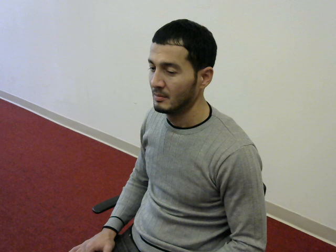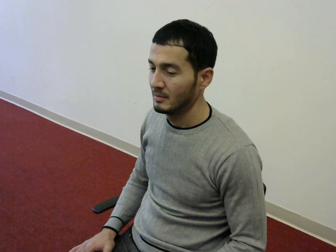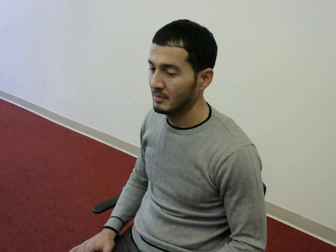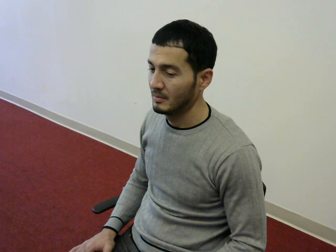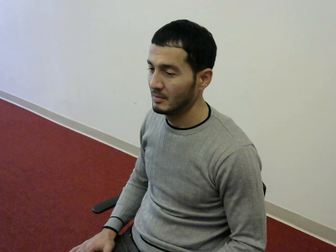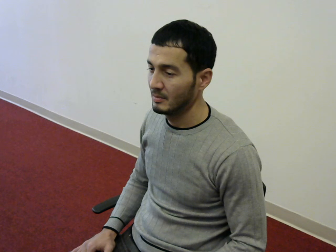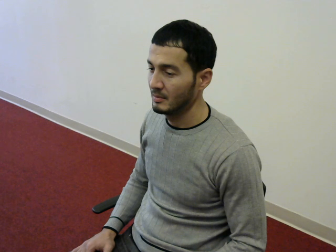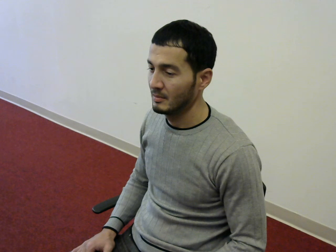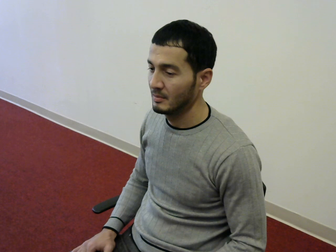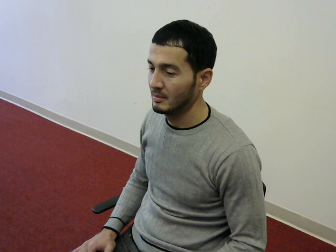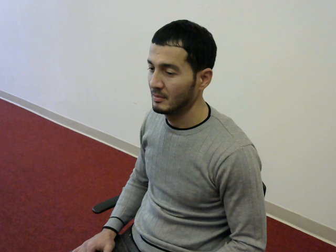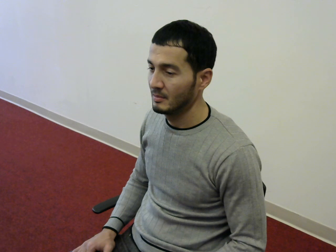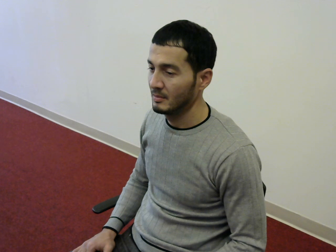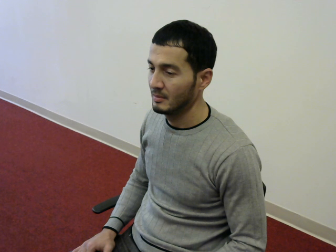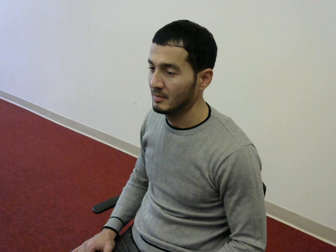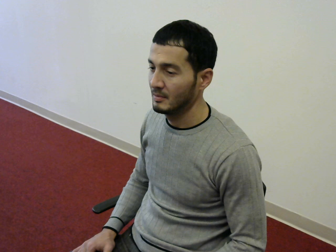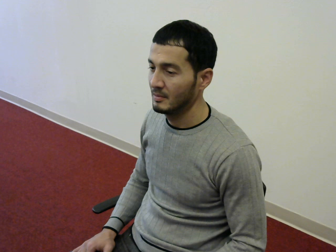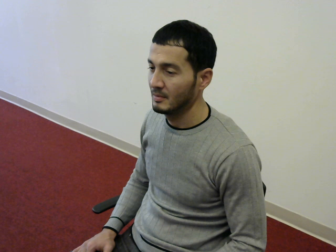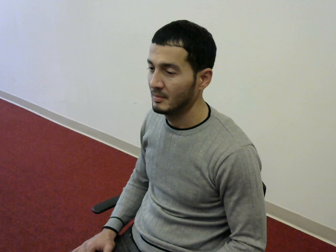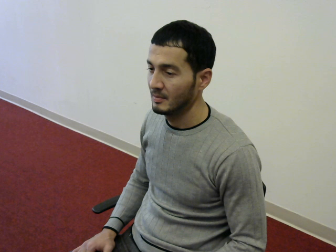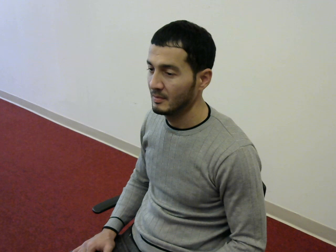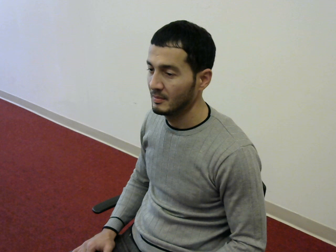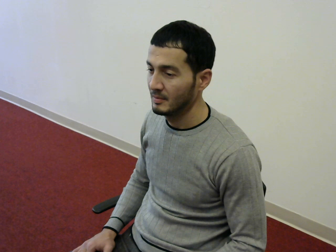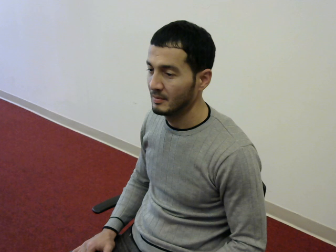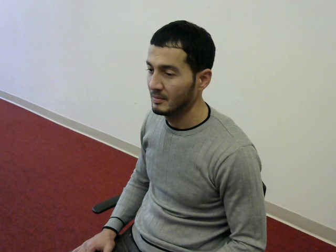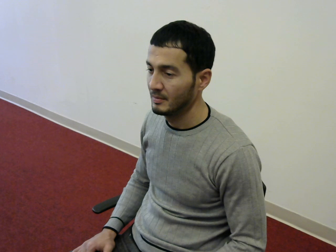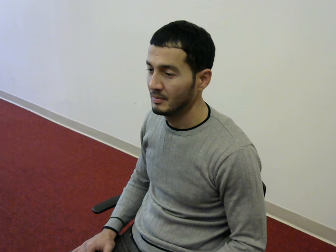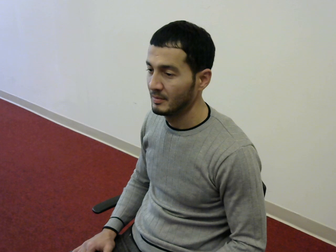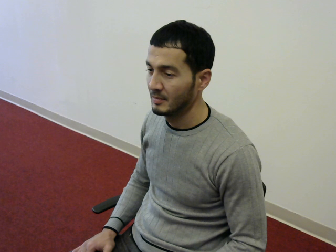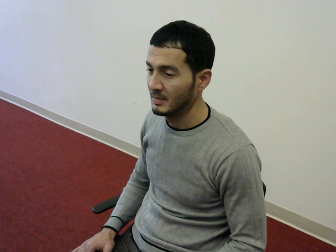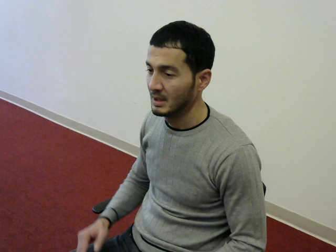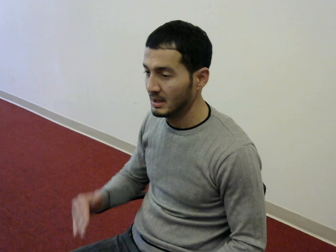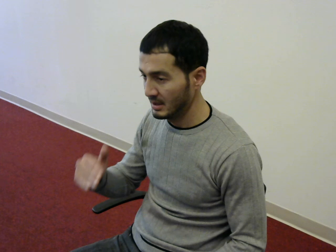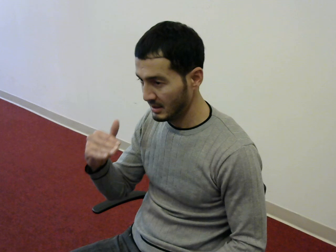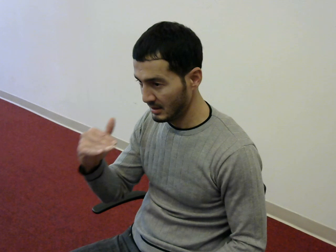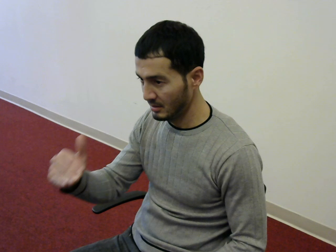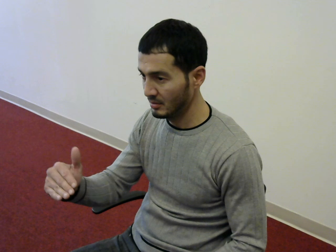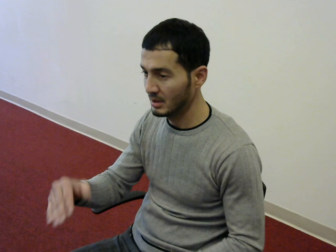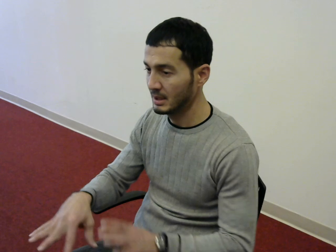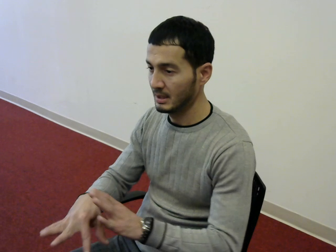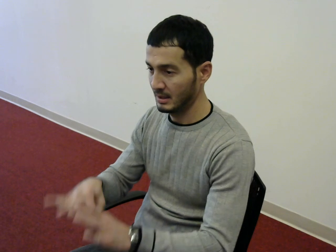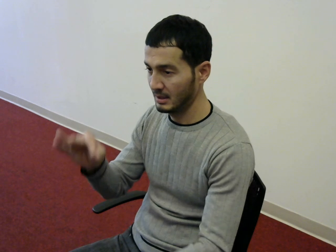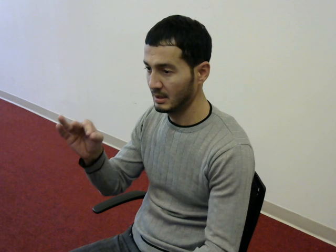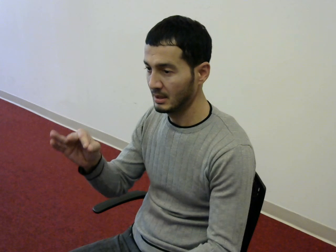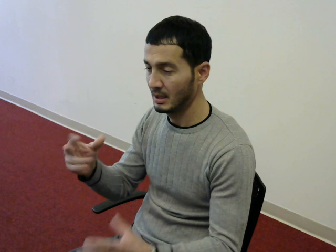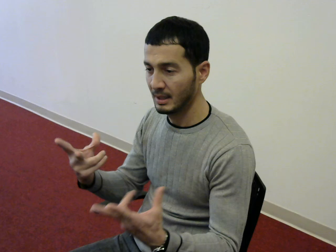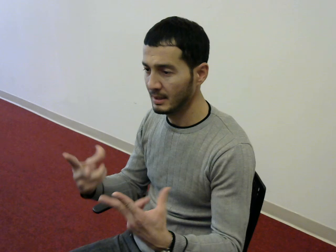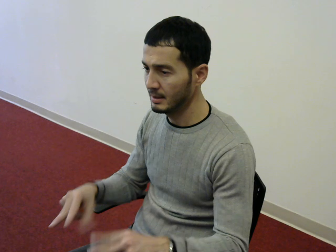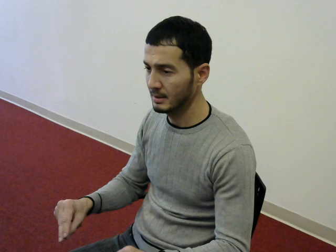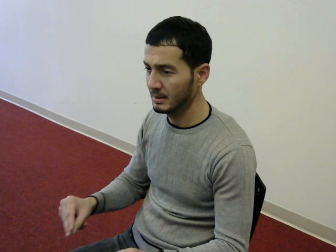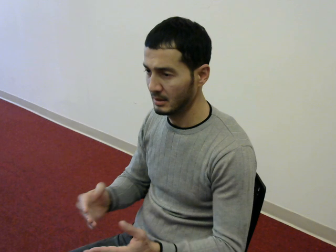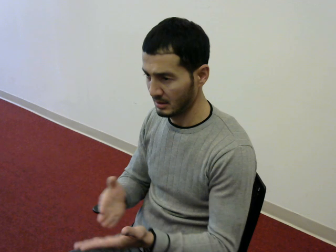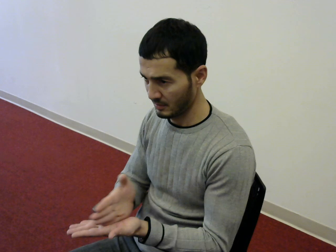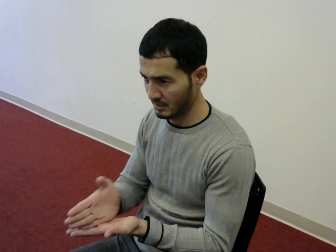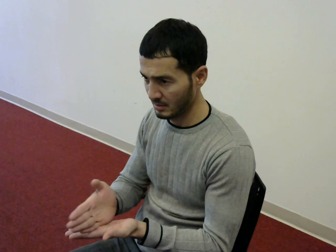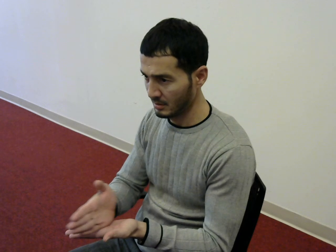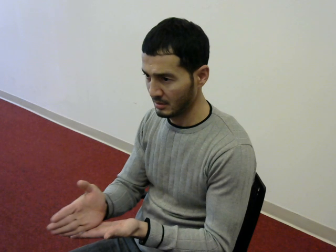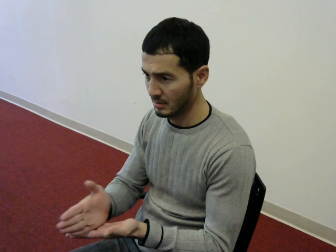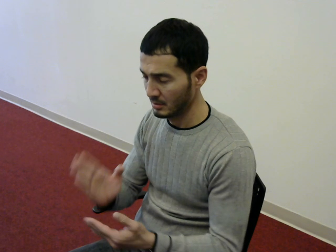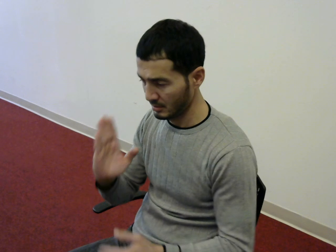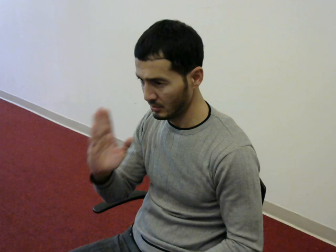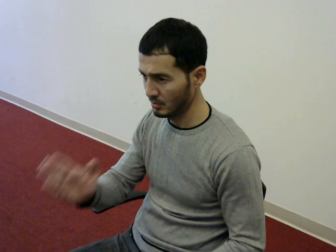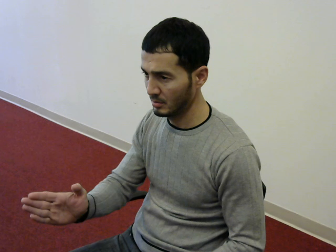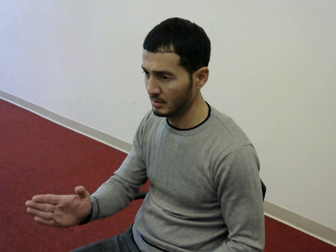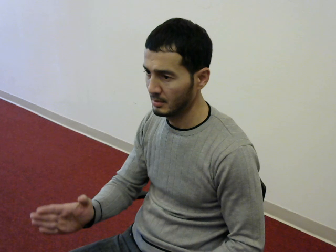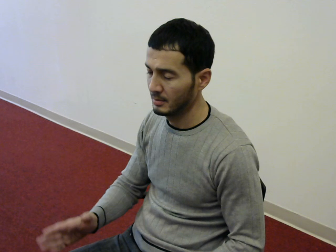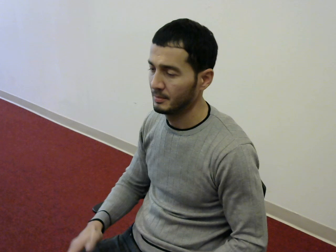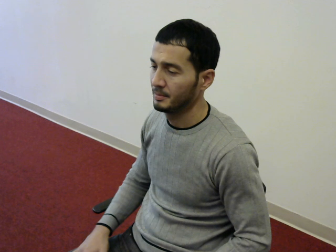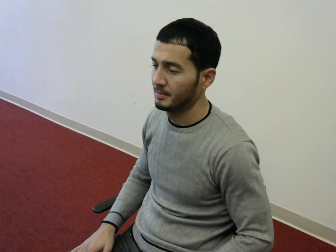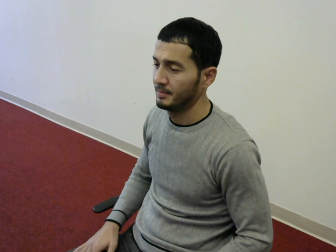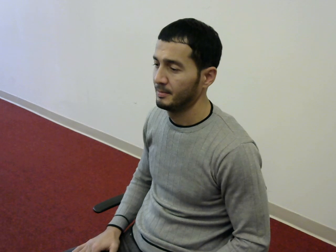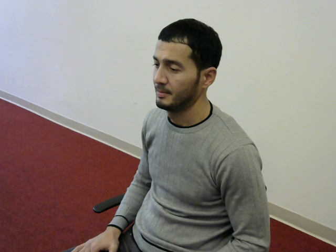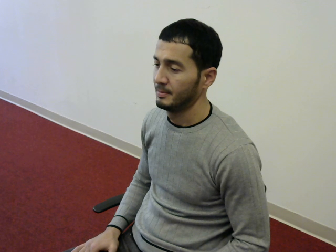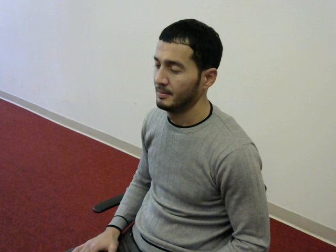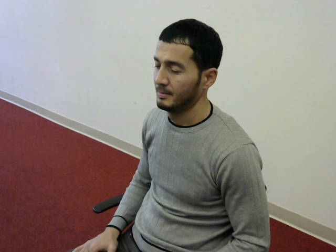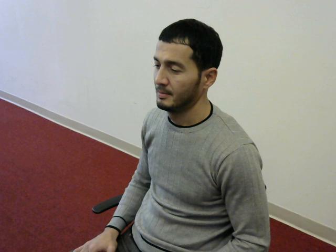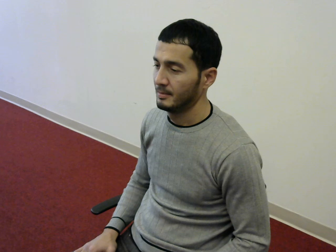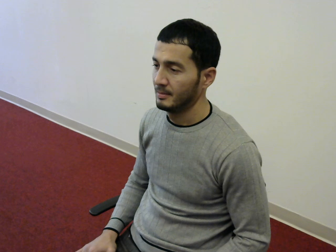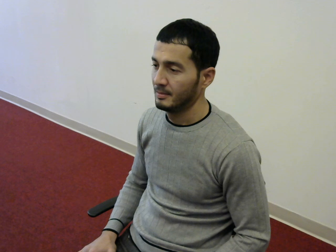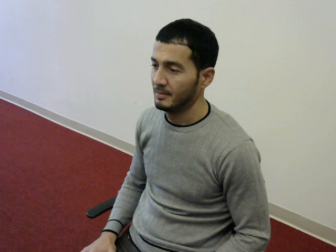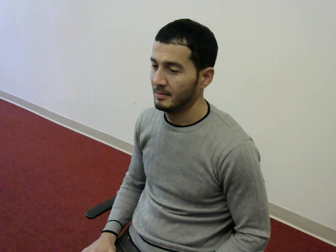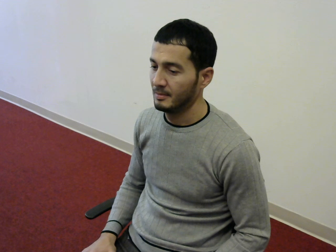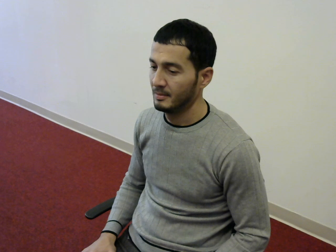Sizin seçiminiz hansı istiqamətdə olacaq?